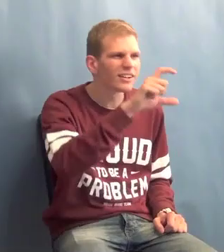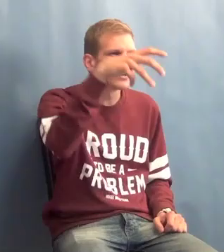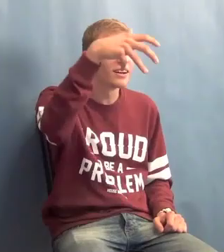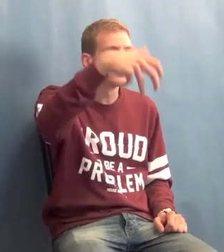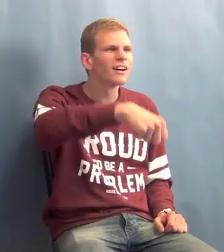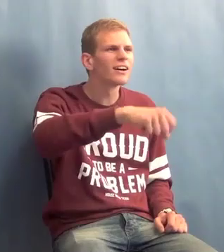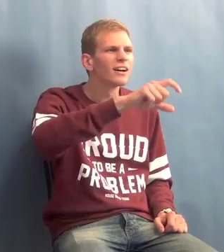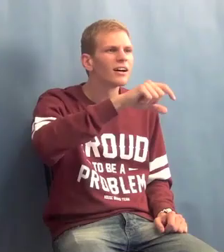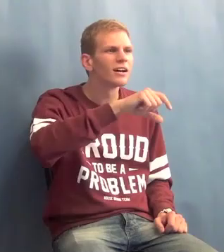Co to jest, to prostokątne na samym końcu?